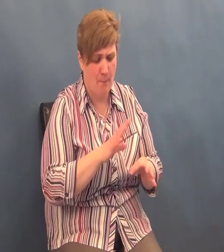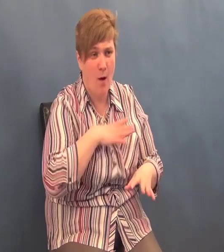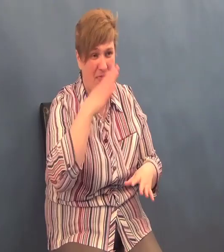Akurat.